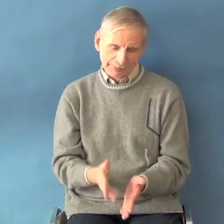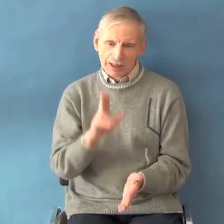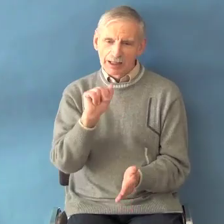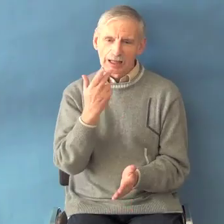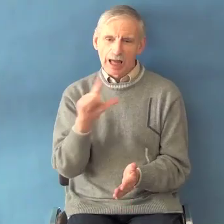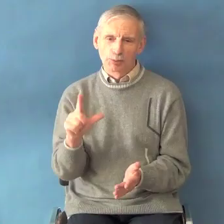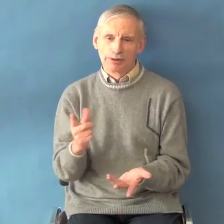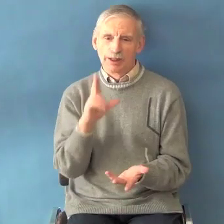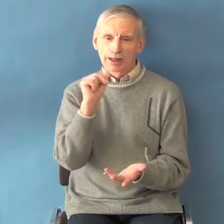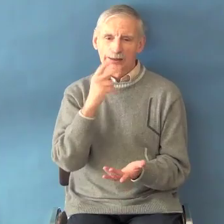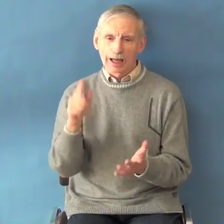Kanał.